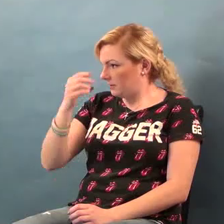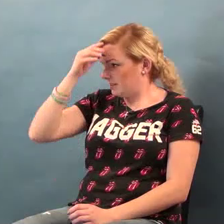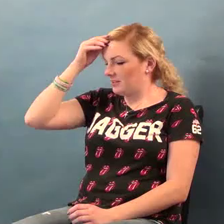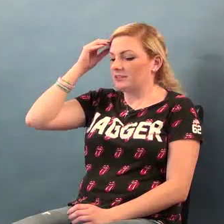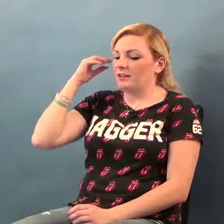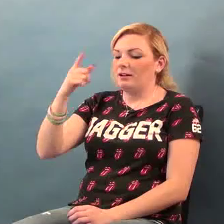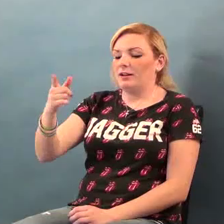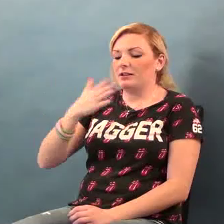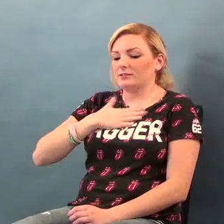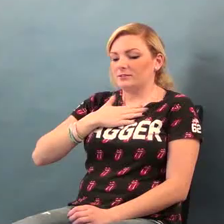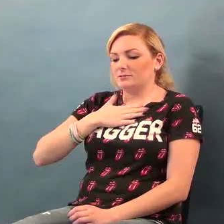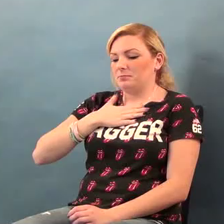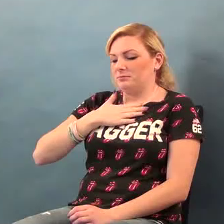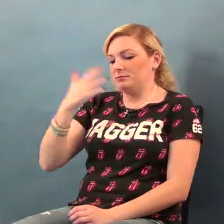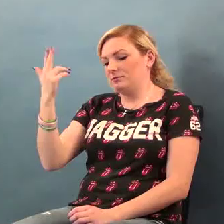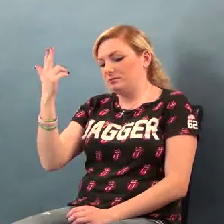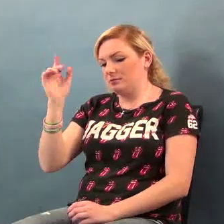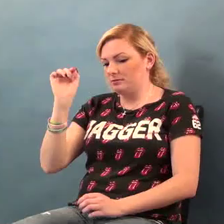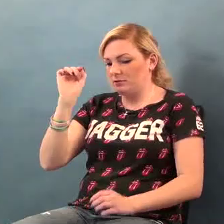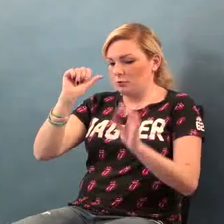Może mi się uda wcześniej wrócić.